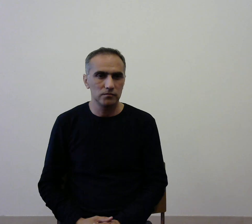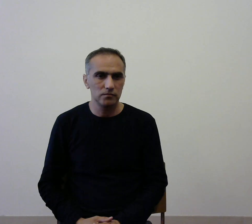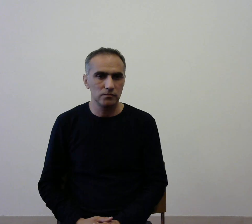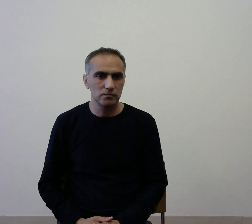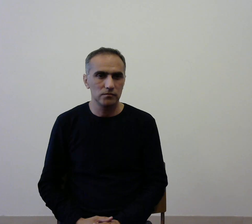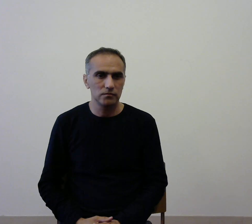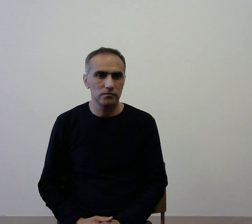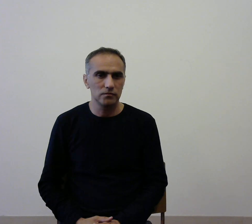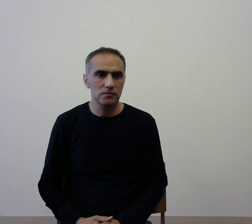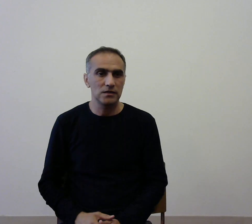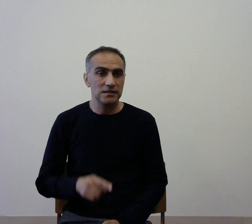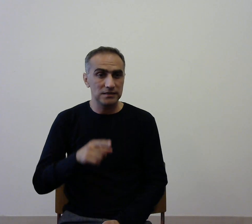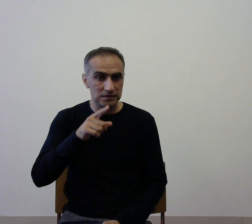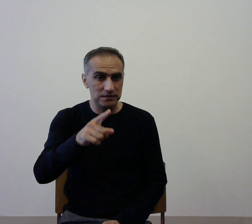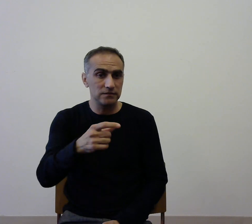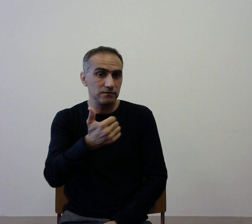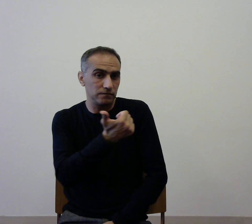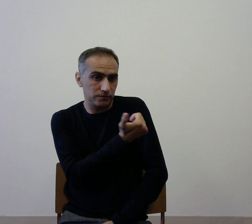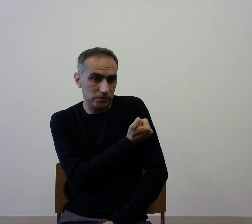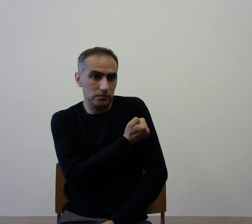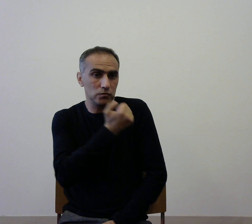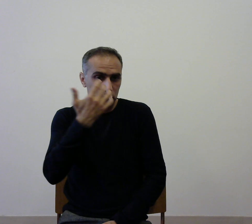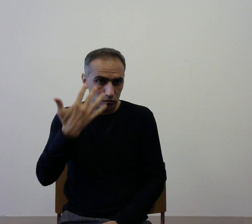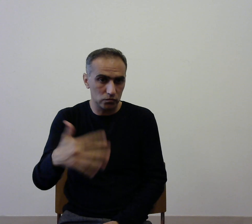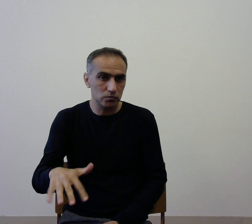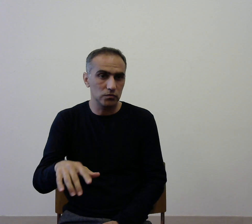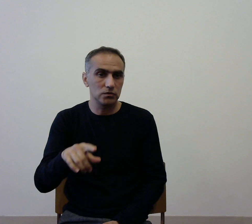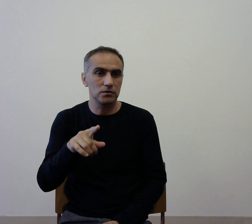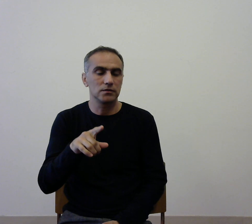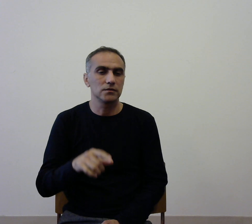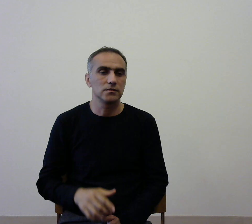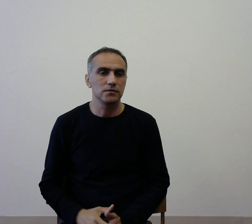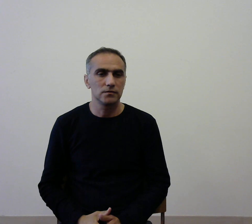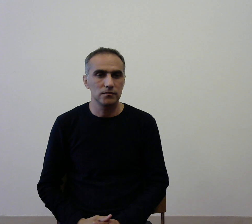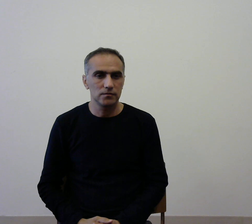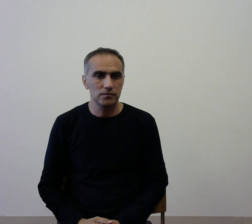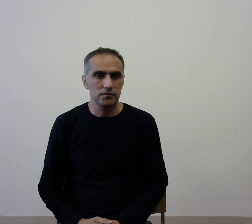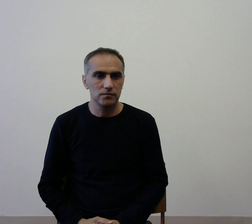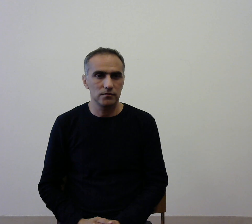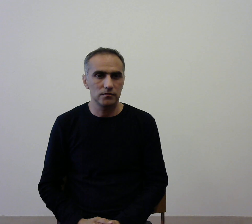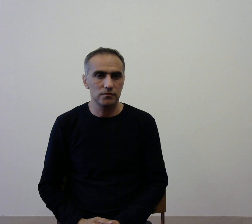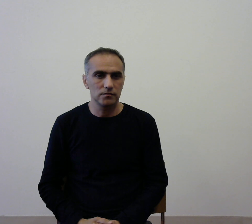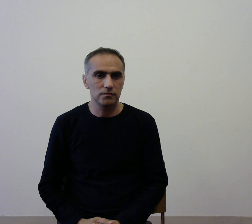Siz vaksin vurdurmusuzmu?